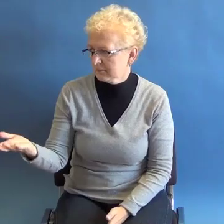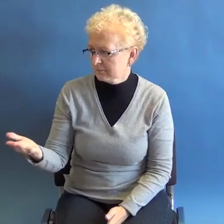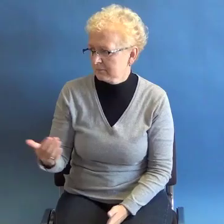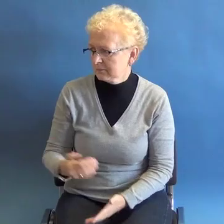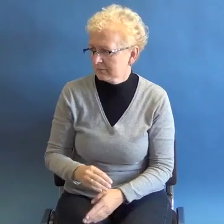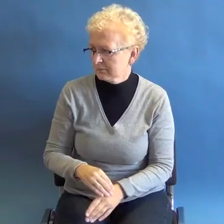Uprzedzić.